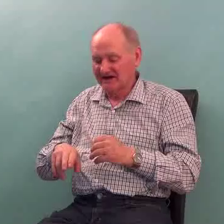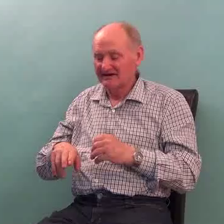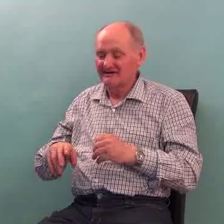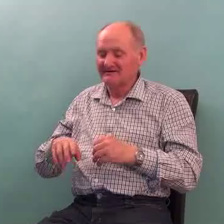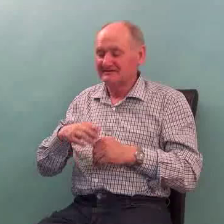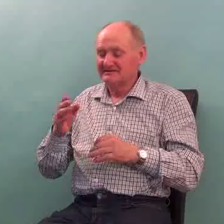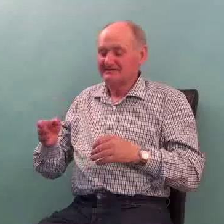Następny.